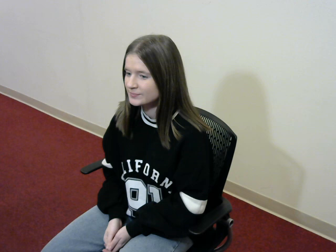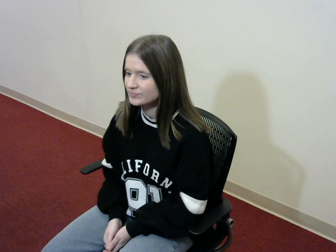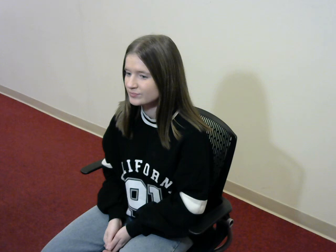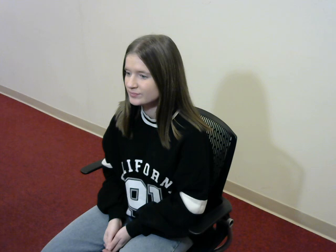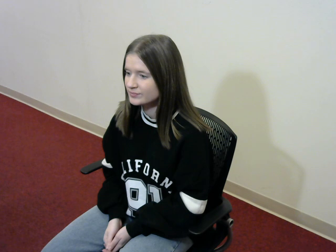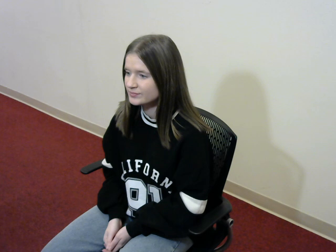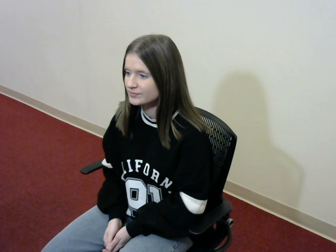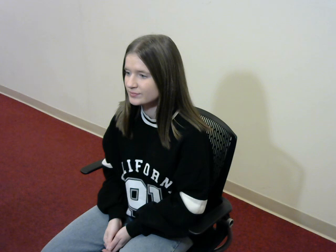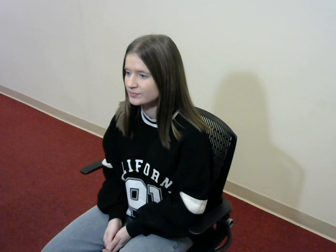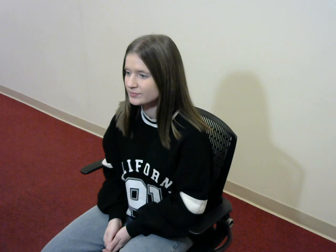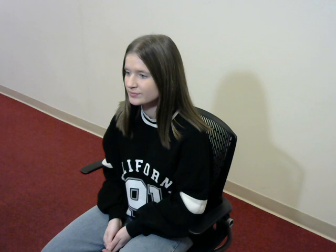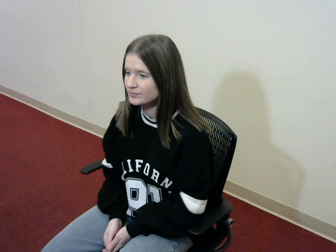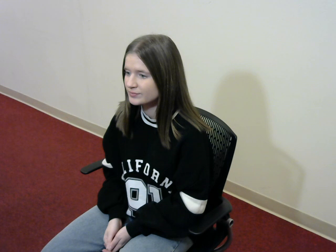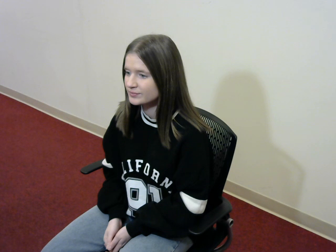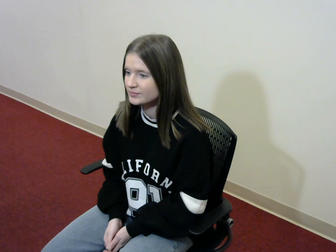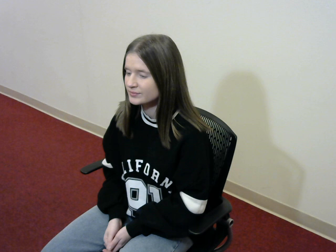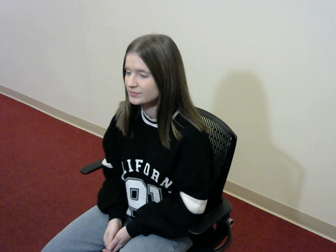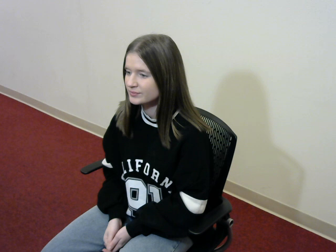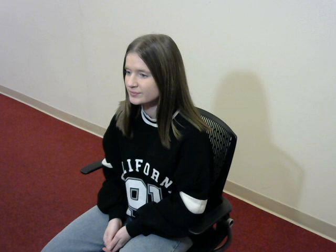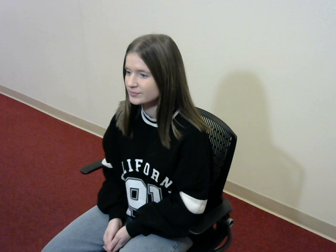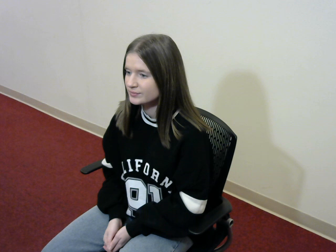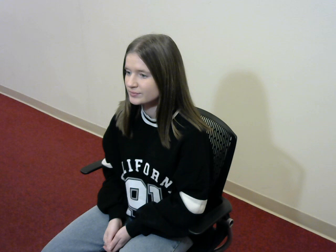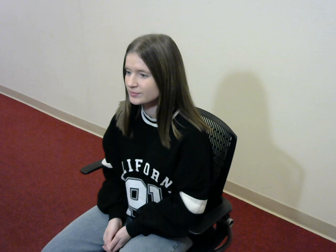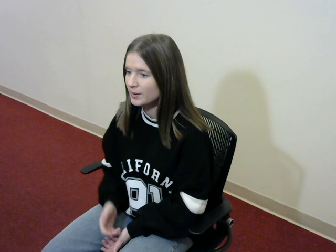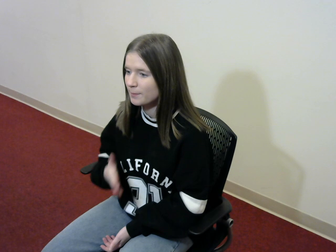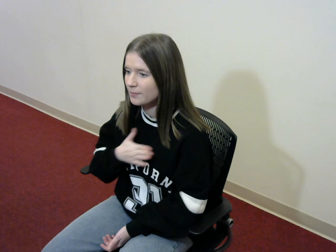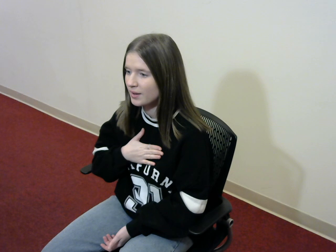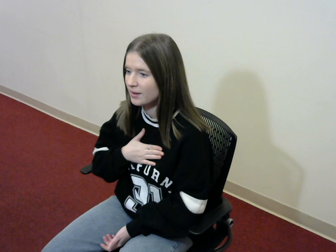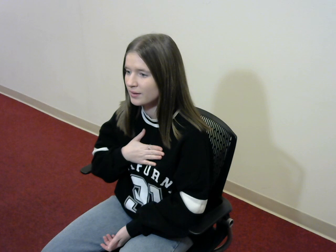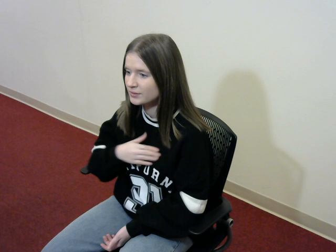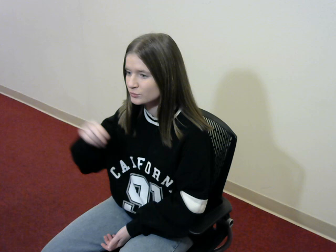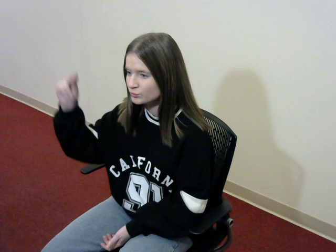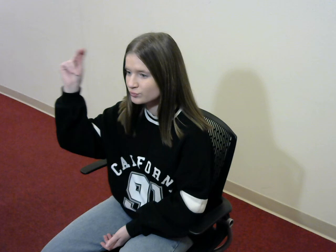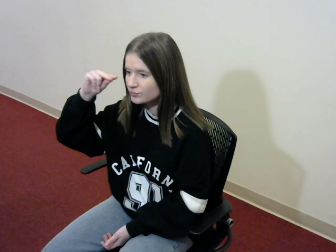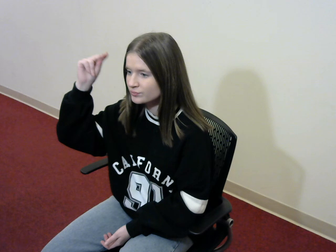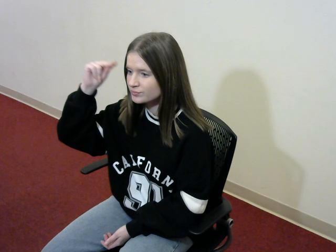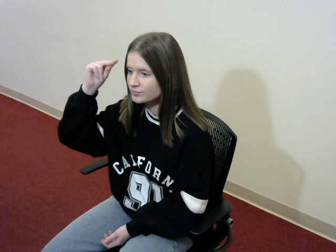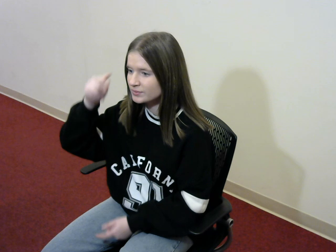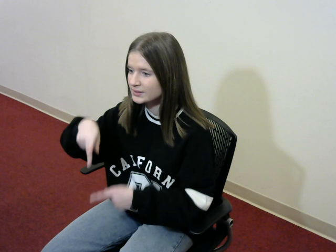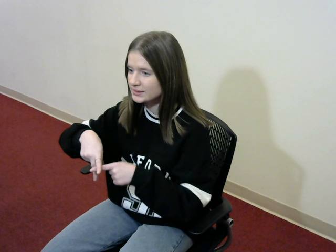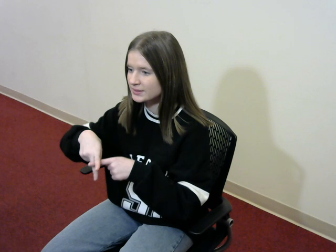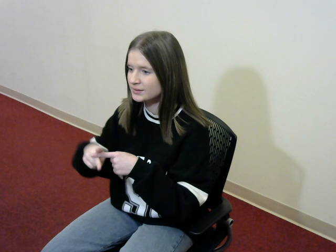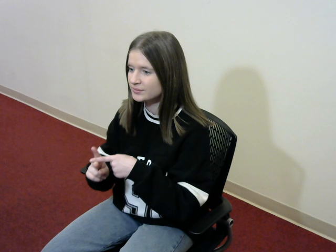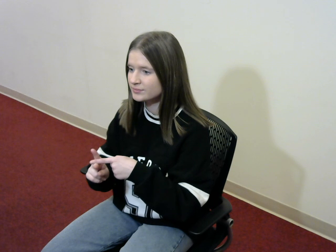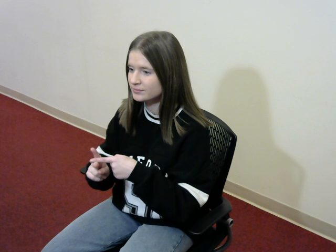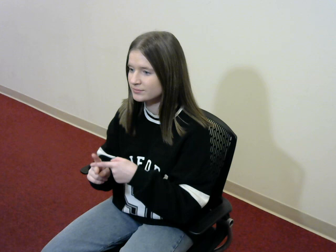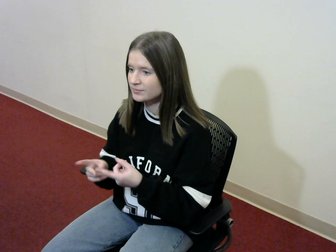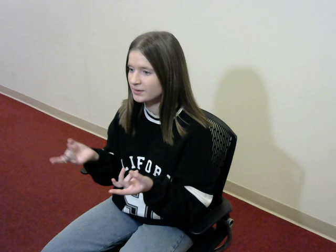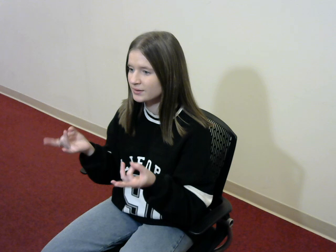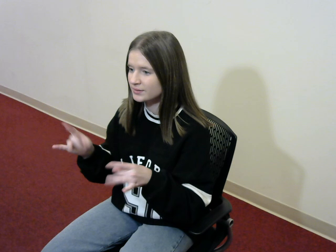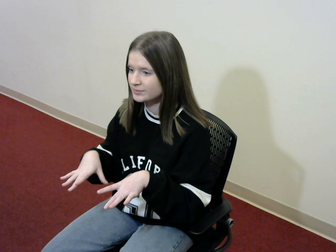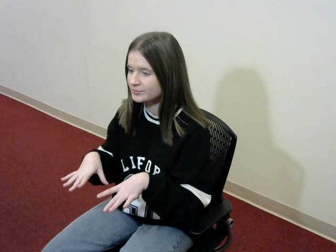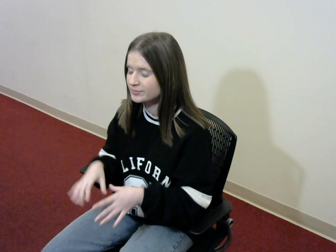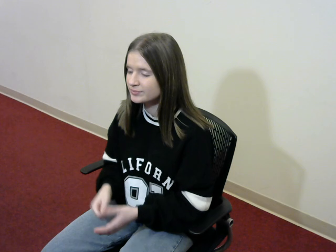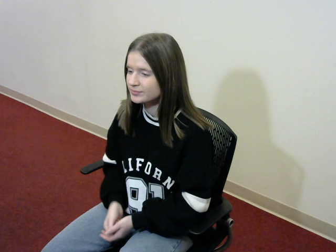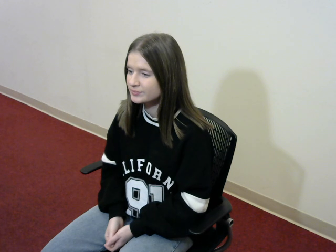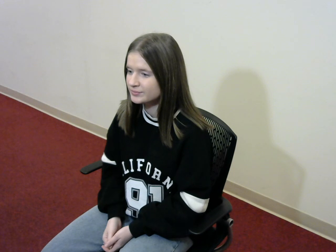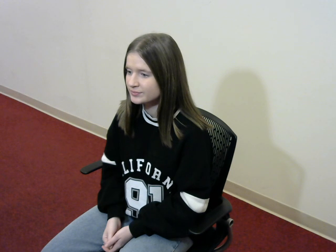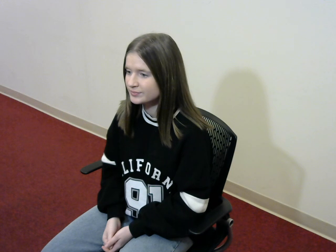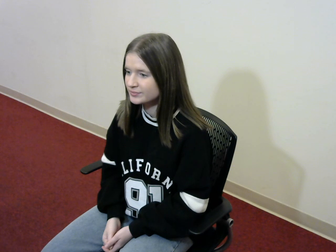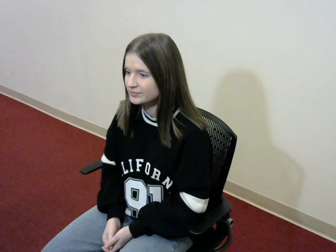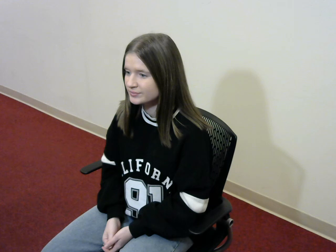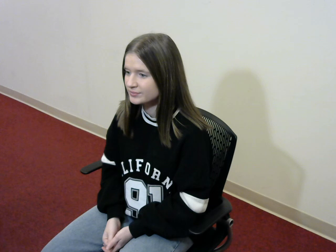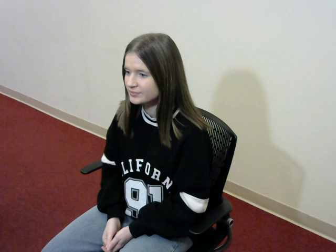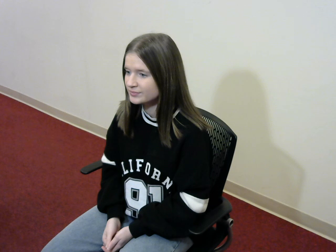Mənim təhsilim yarımçıq qalıb